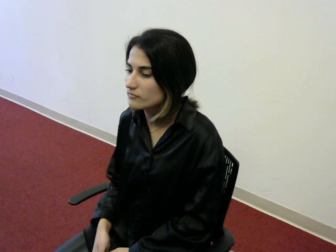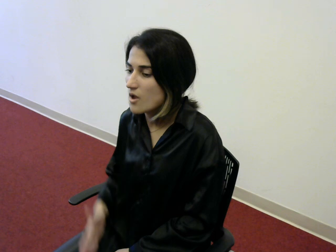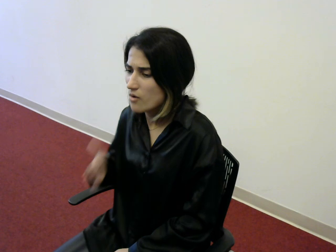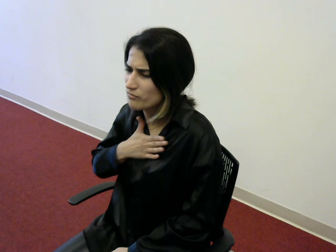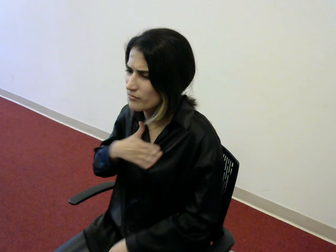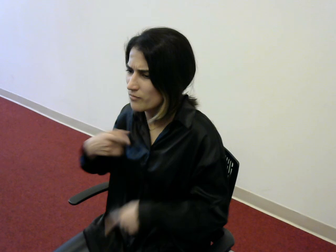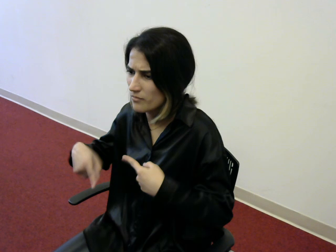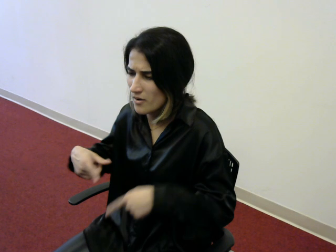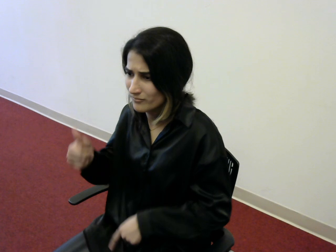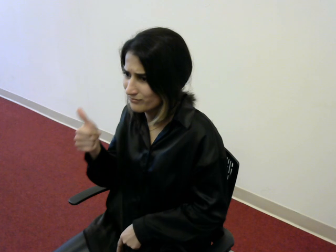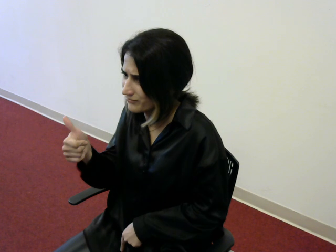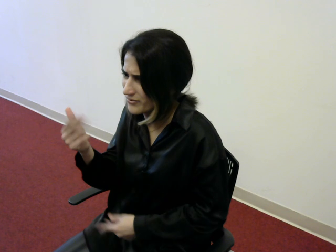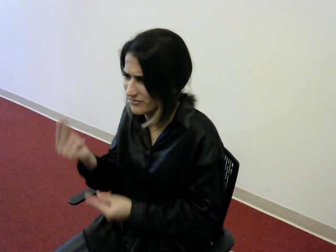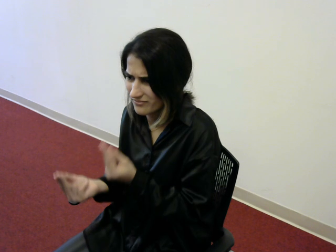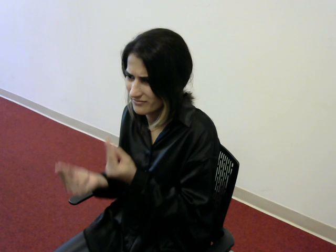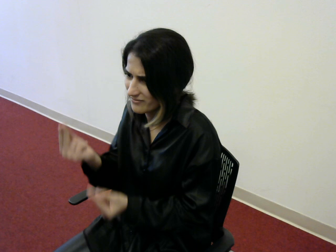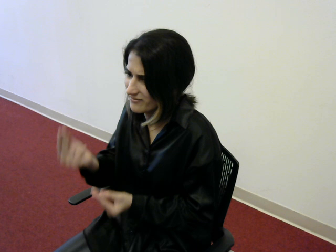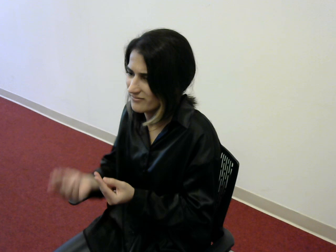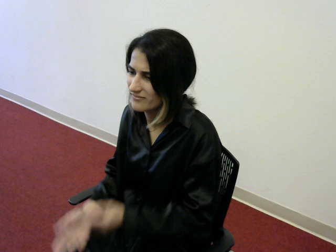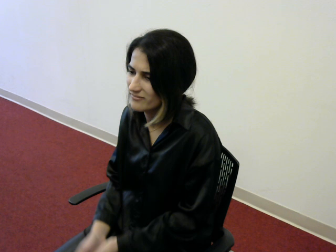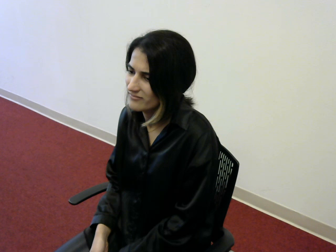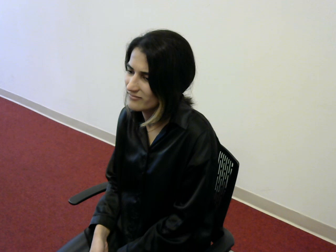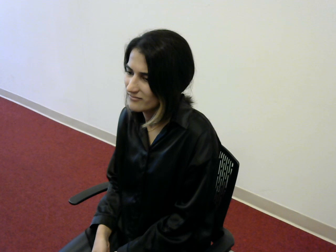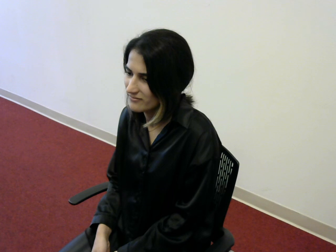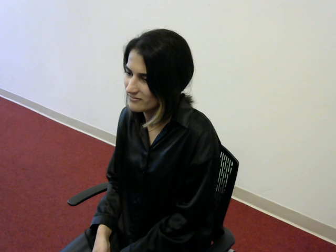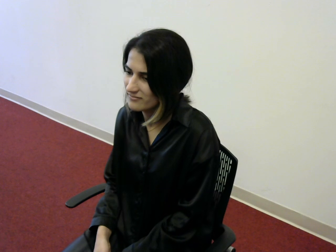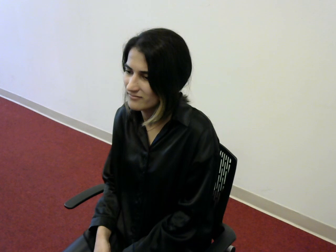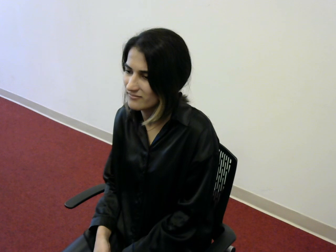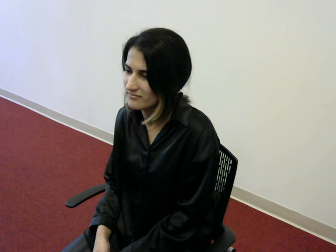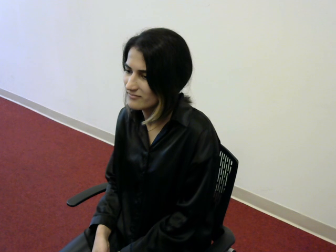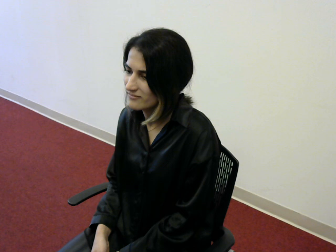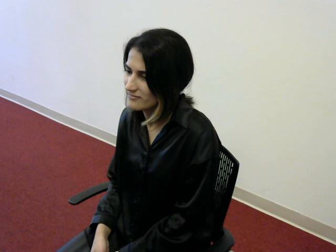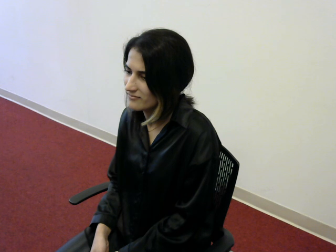Mən futbolu yaxşı oynayıram